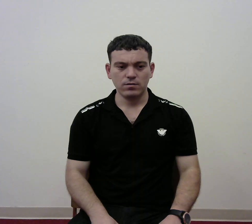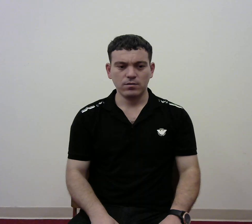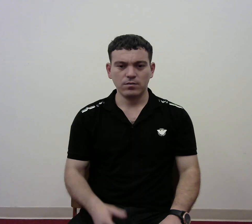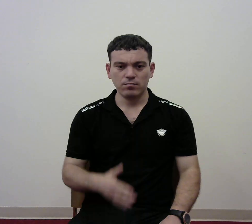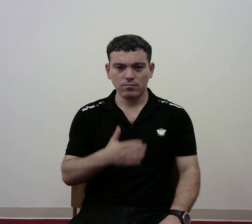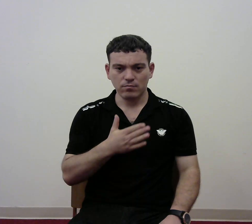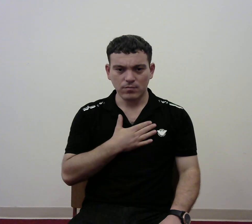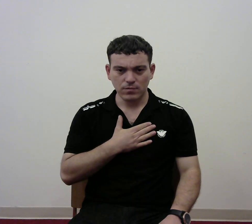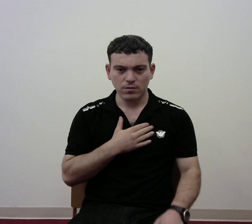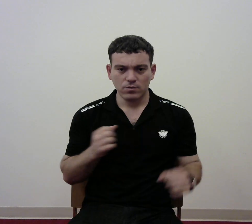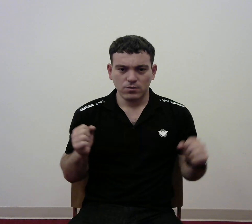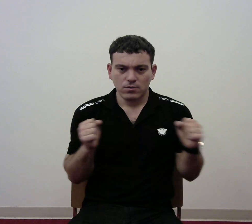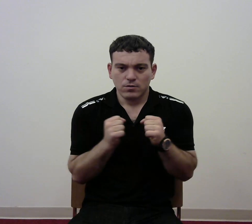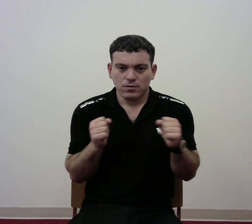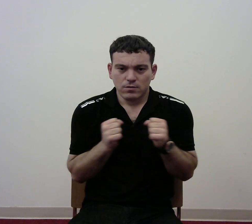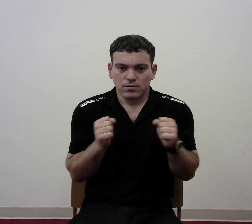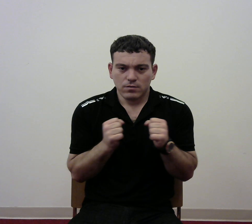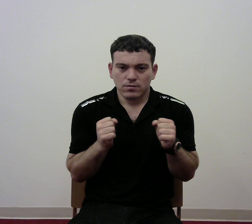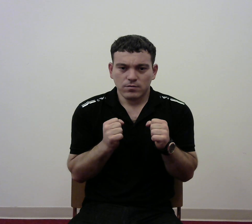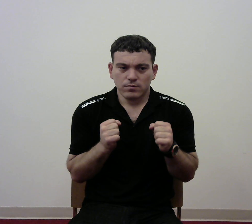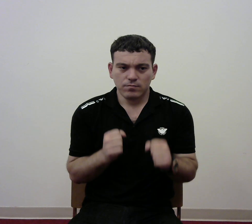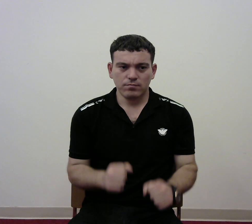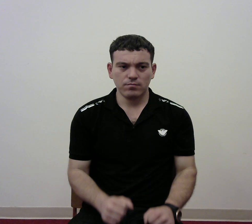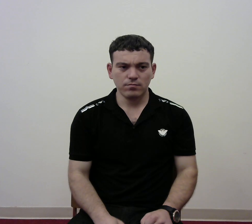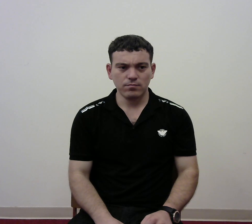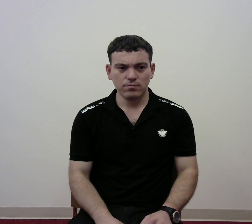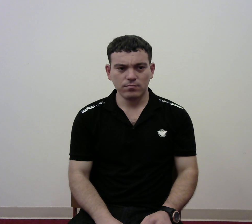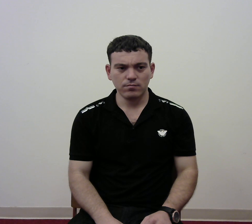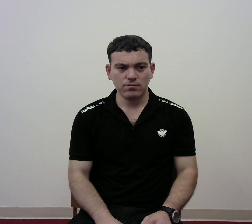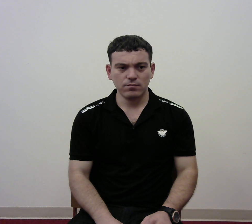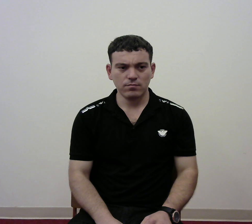Mənə soyuqdur